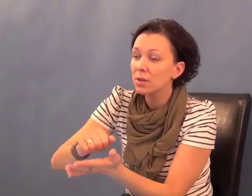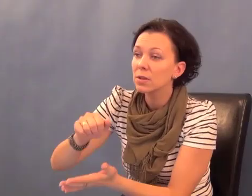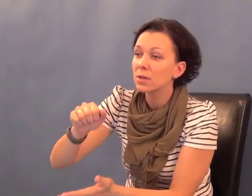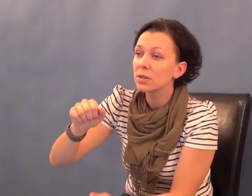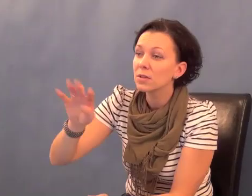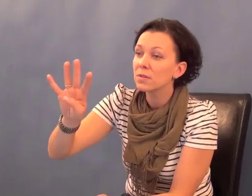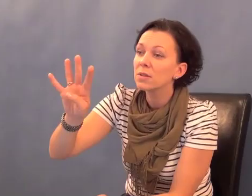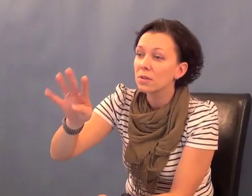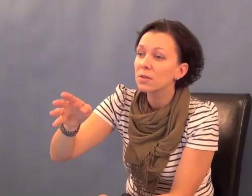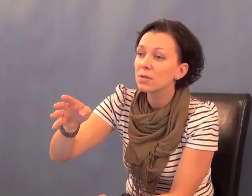Czwarta...